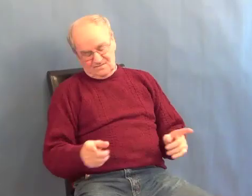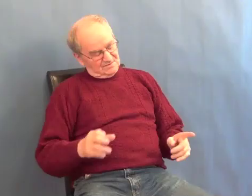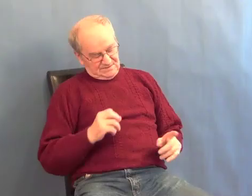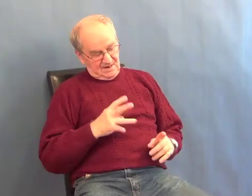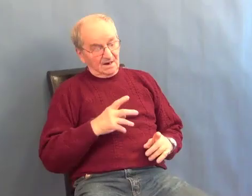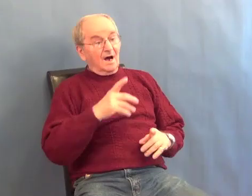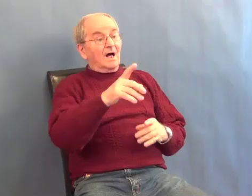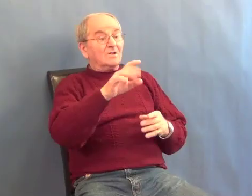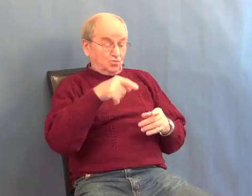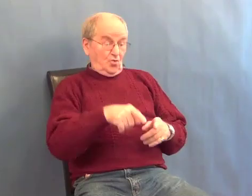Tak, nie wolno.